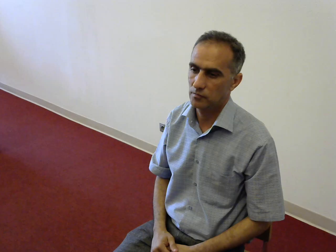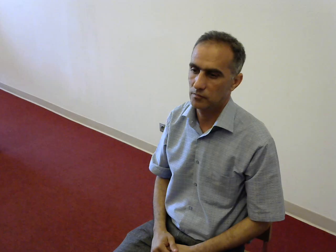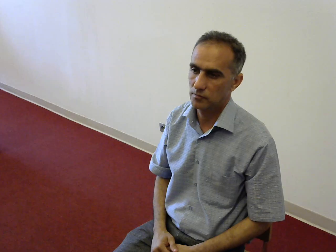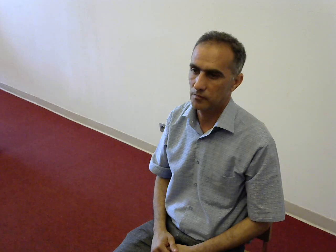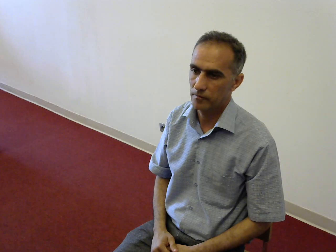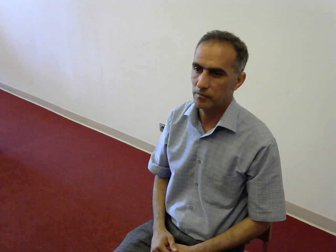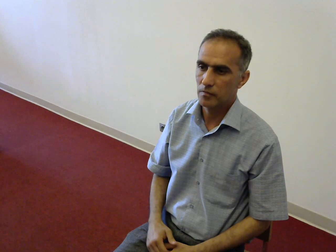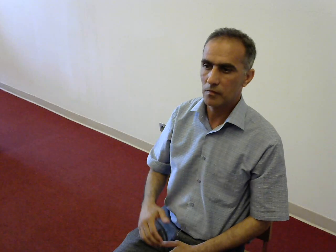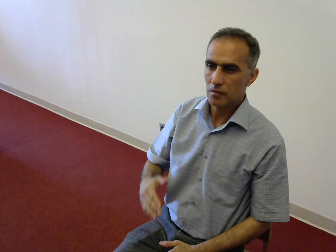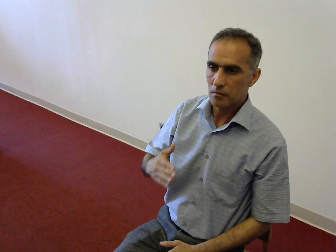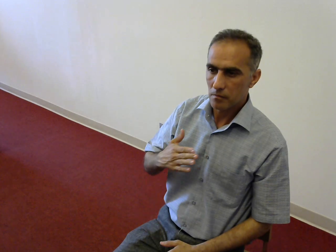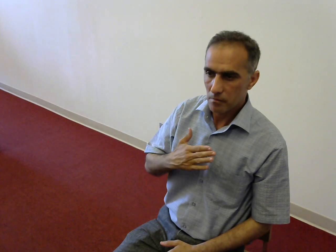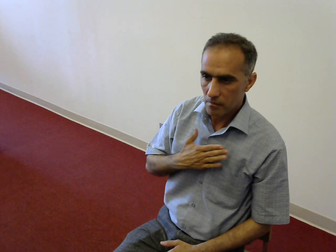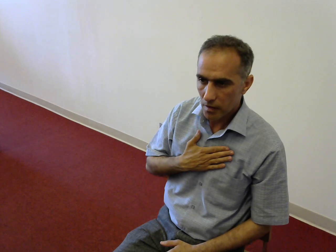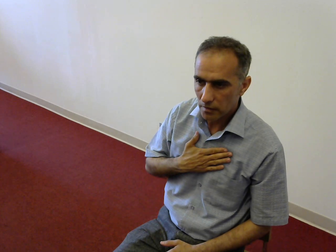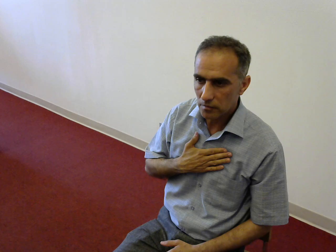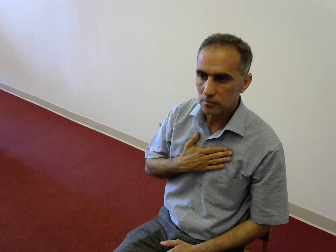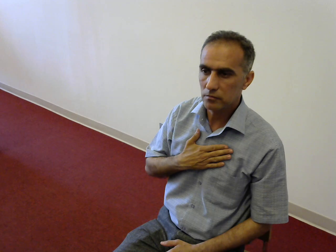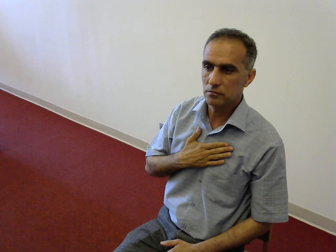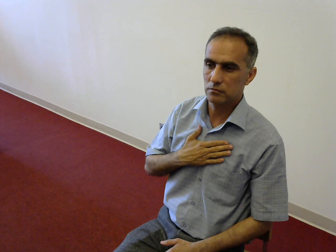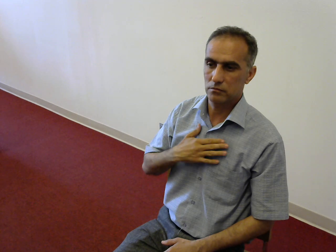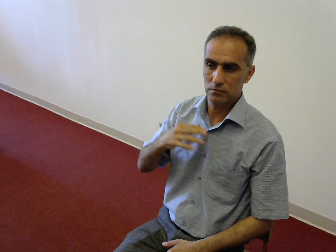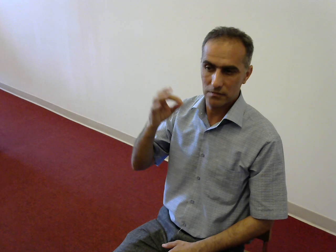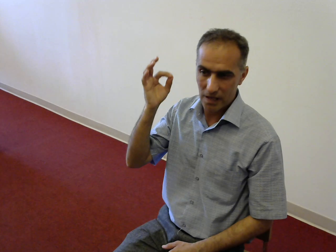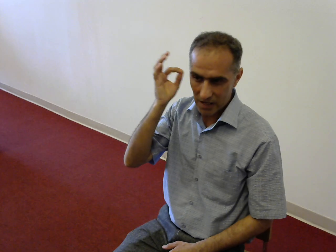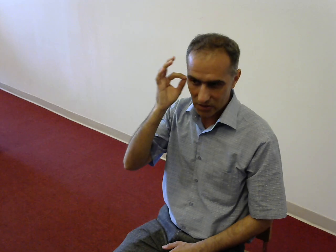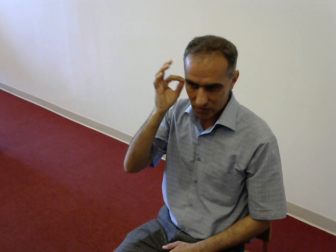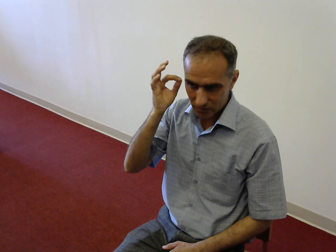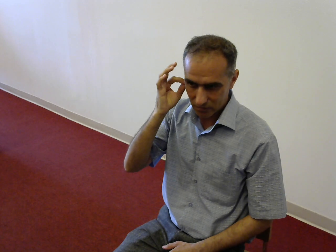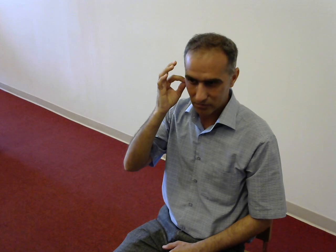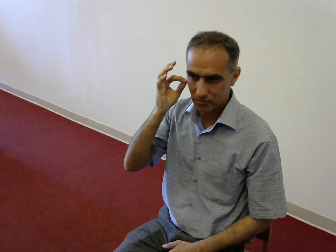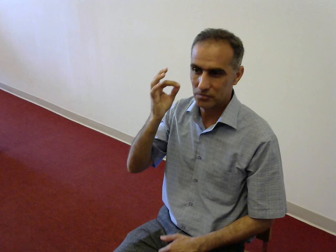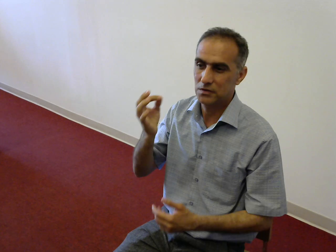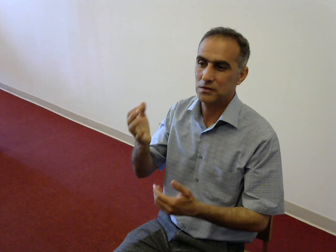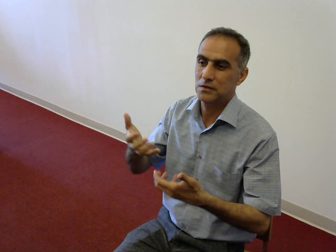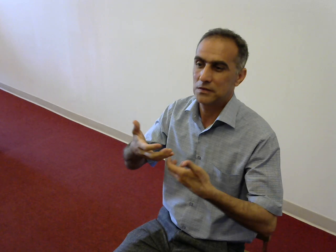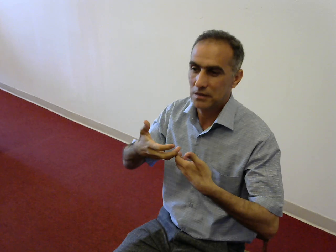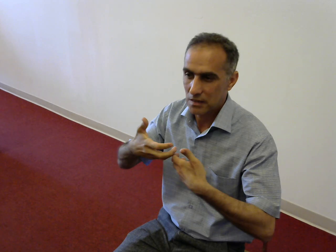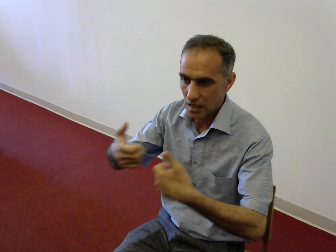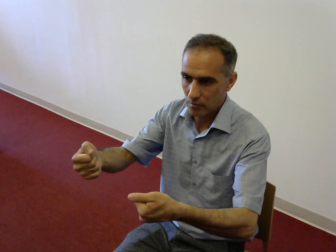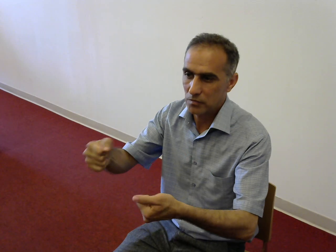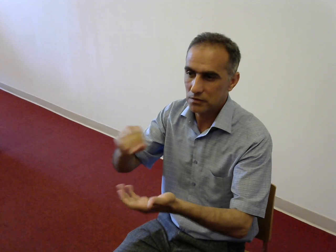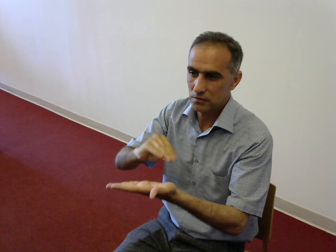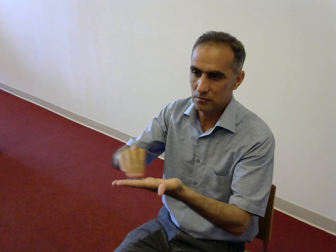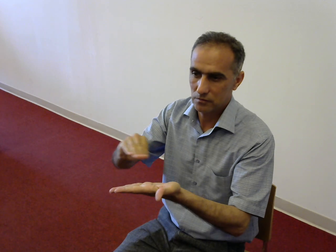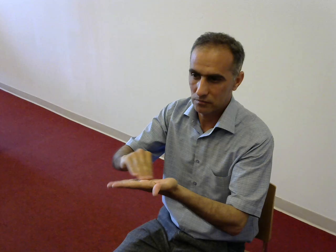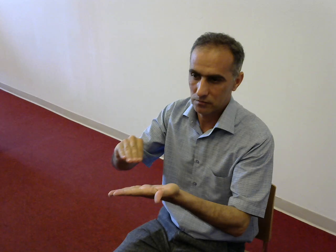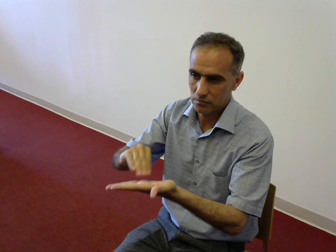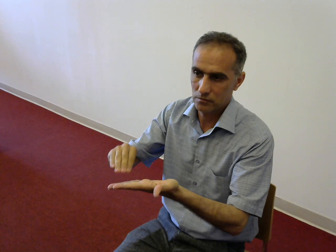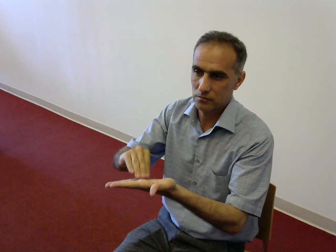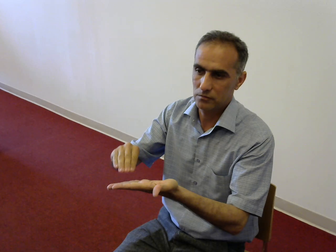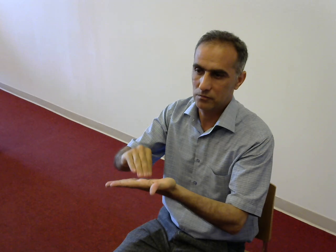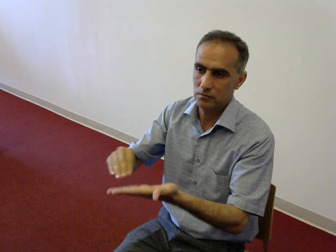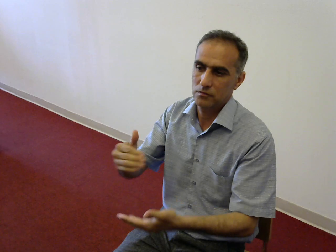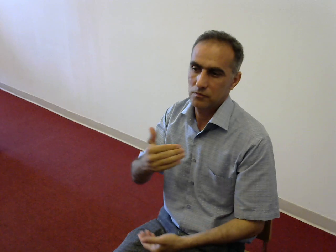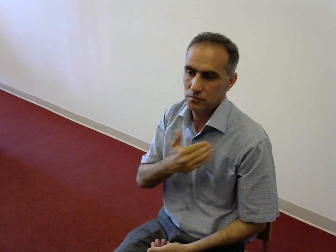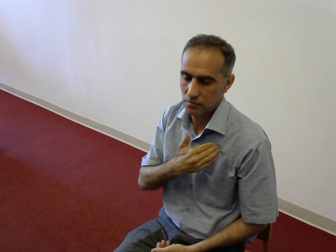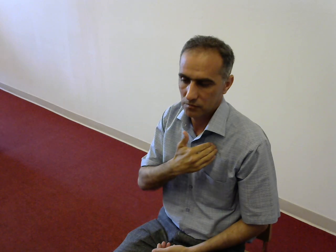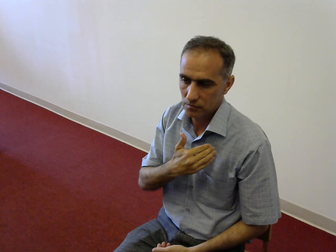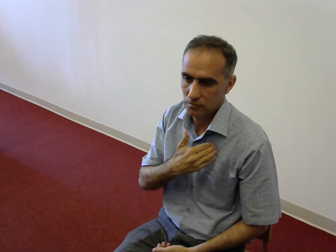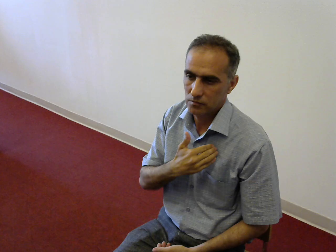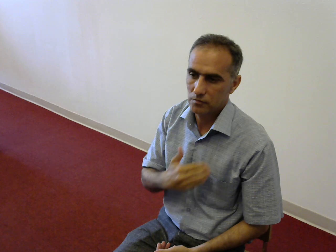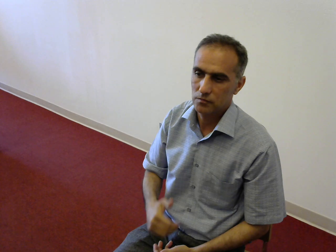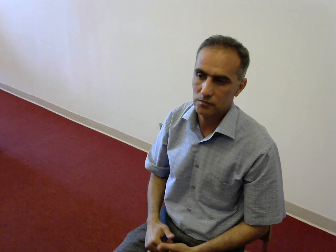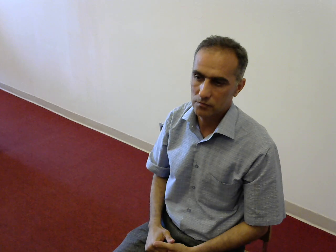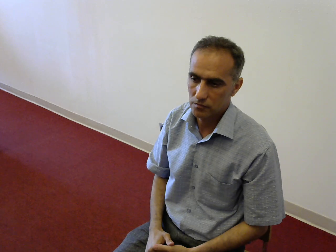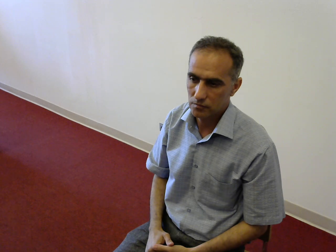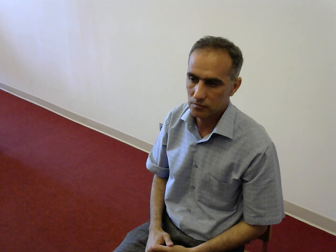Mən həkimin qəbuluna yazılmaq istəyirəm